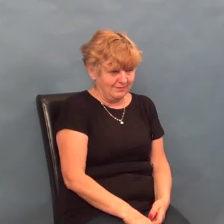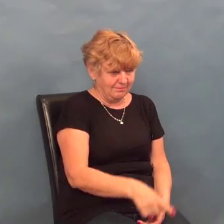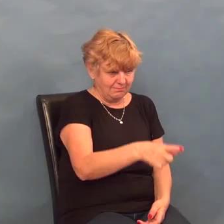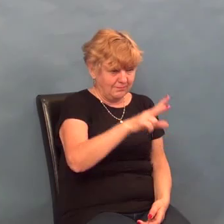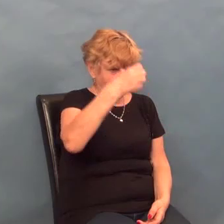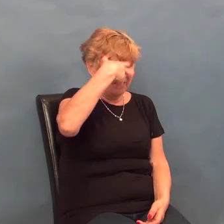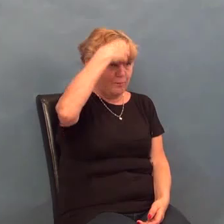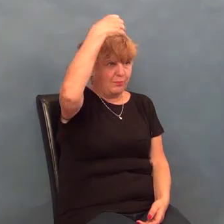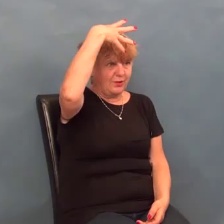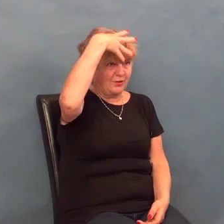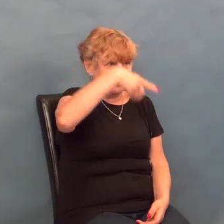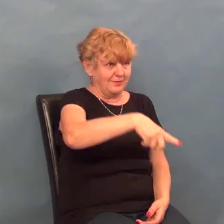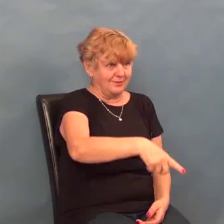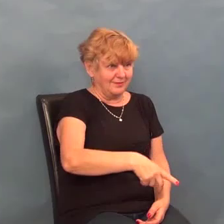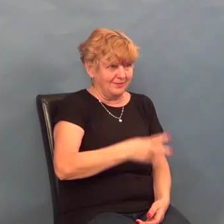Widzę tu prysznic.